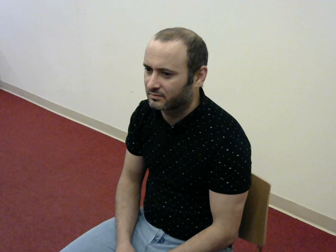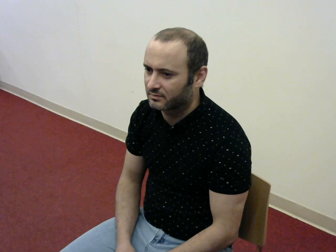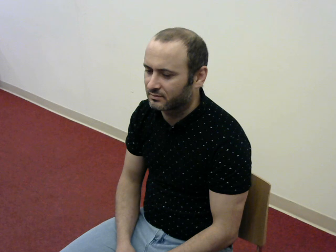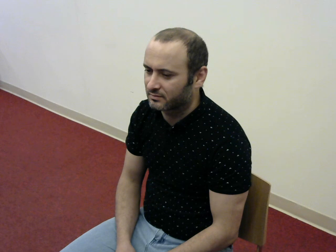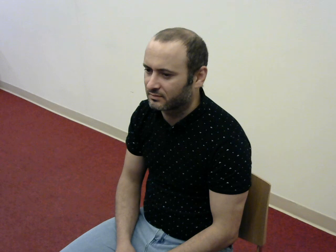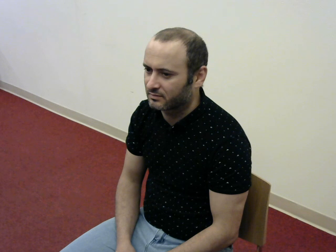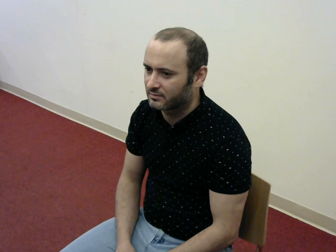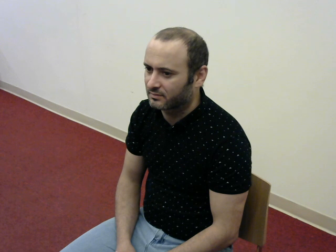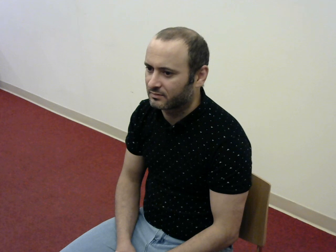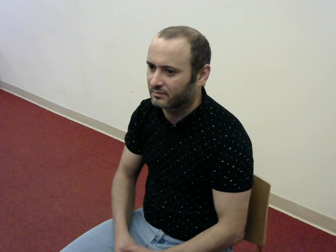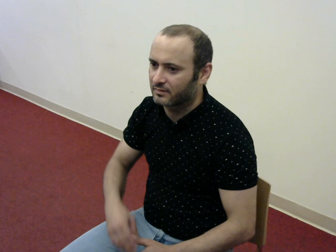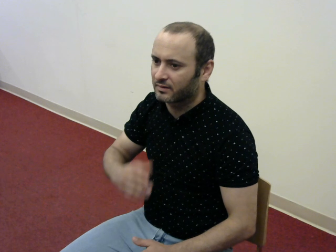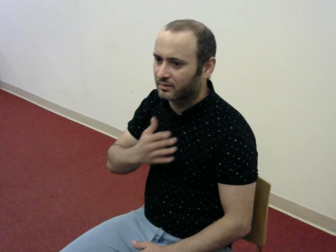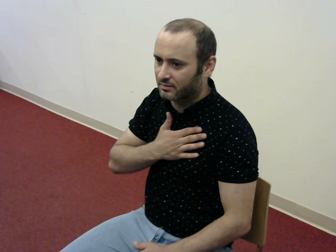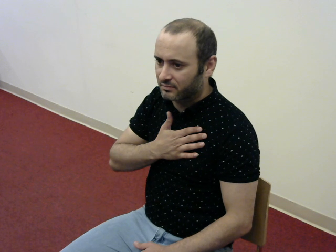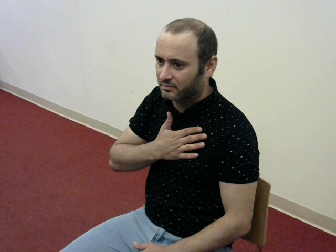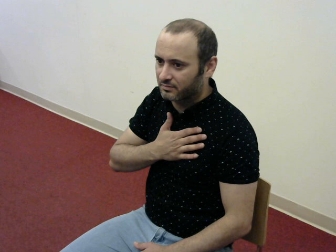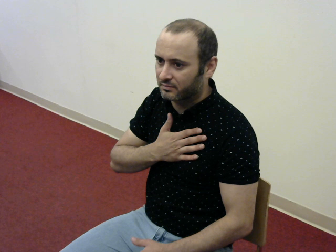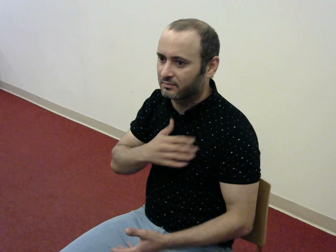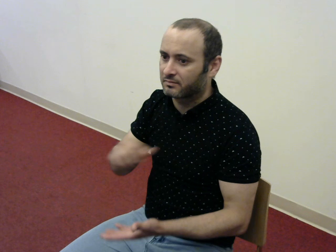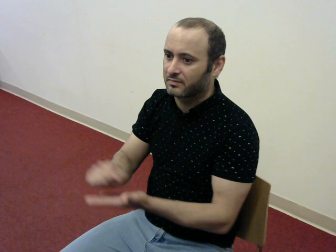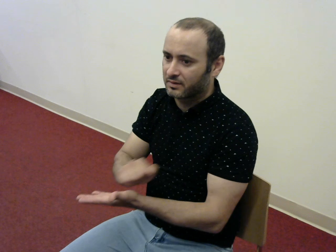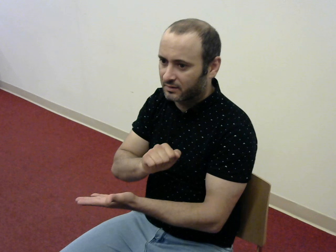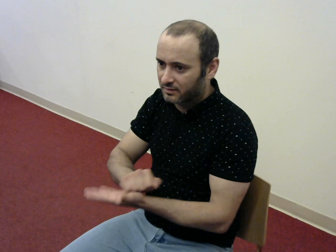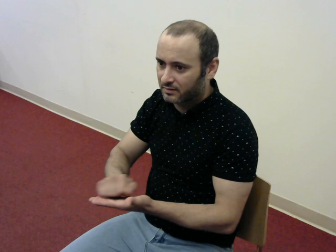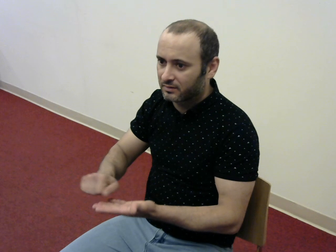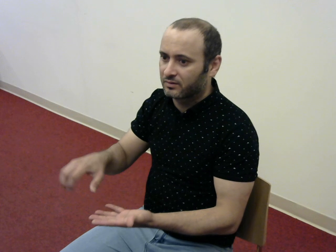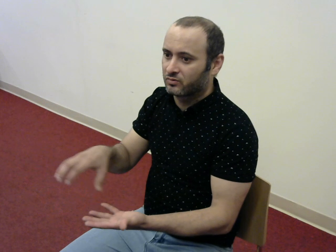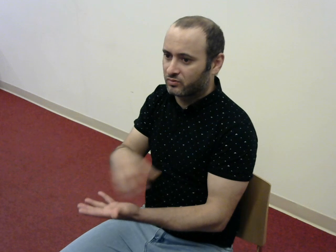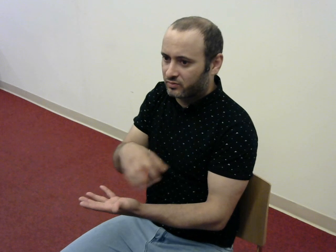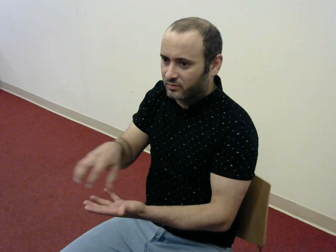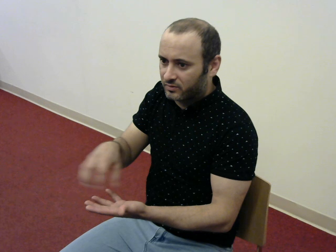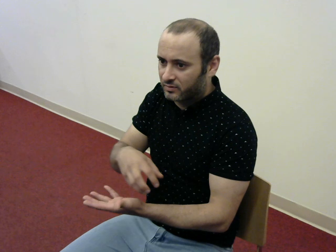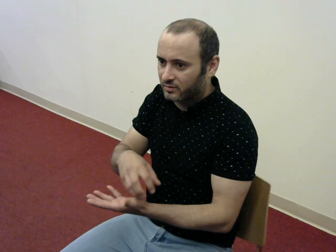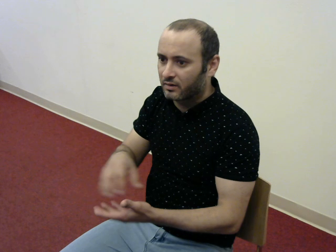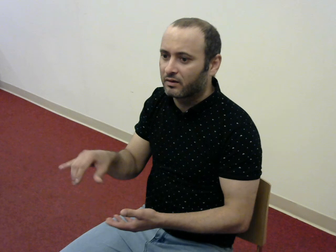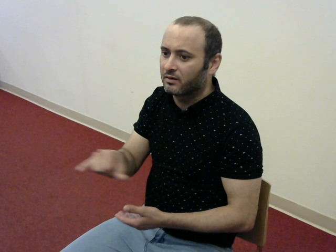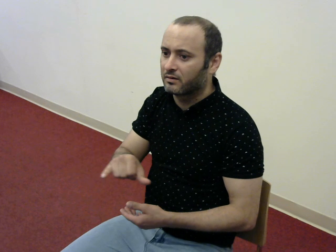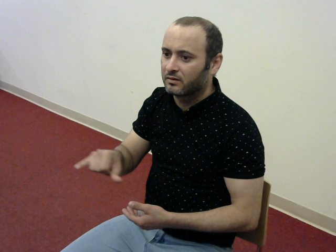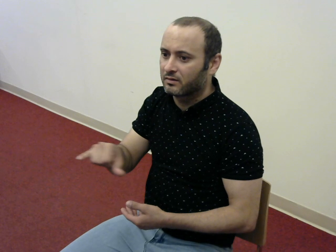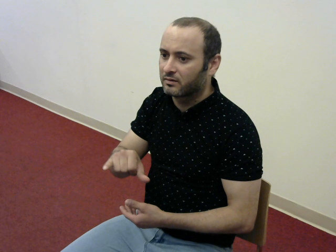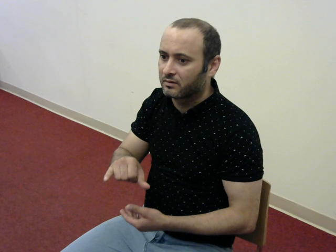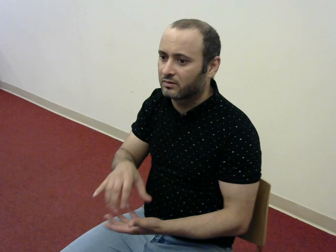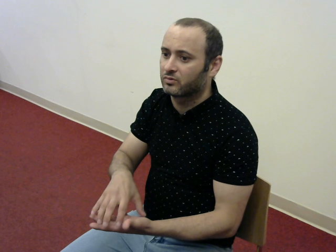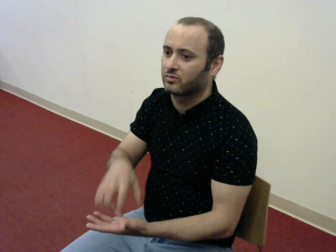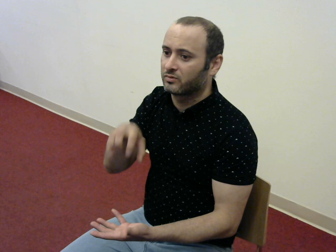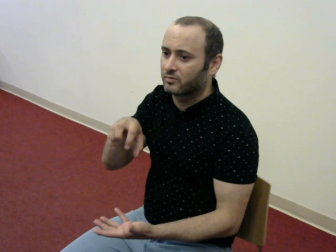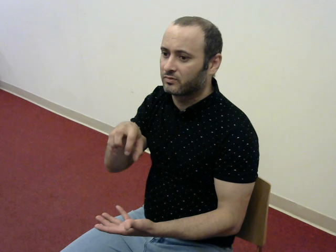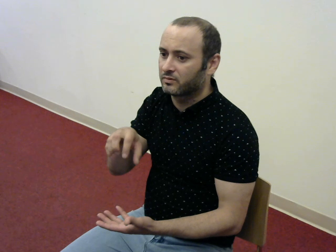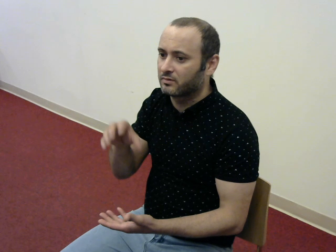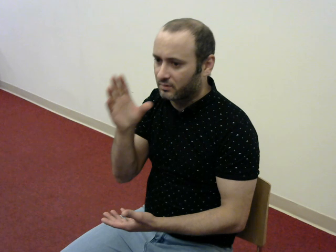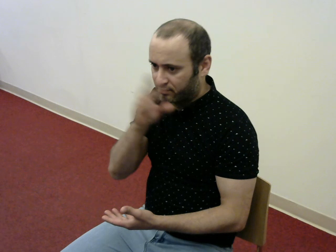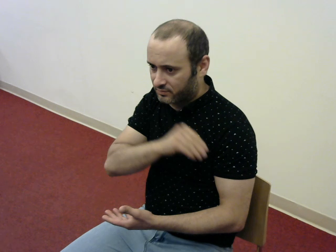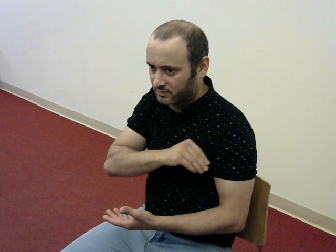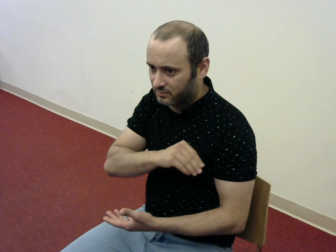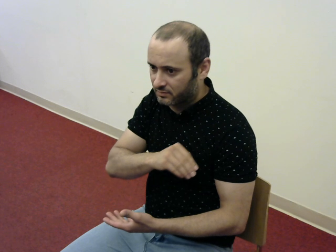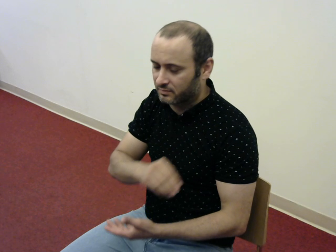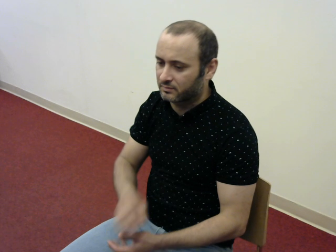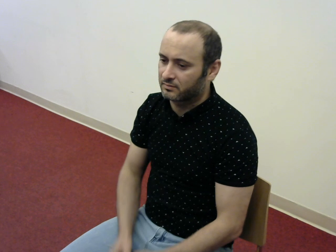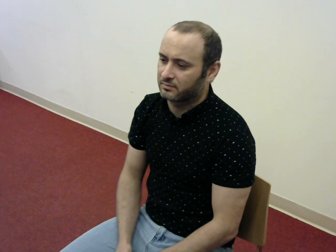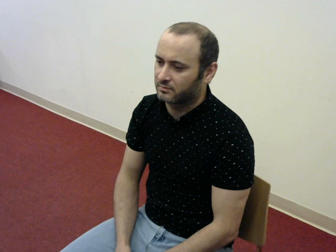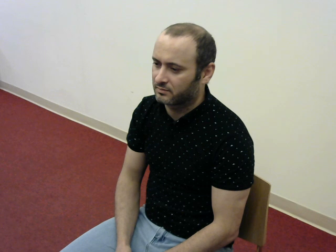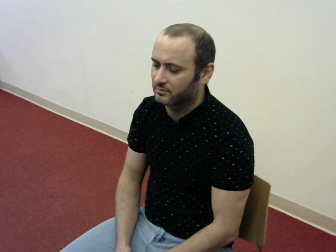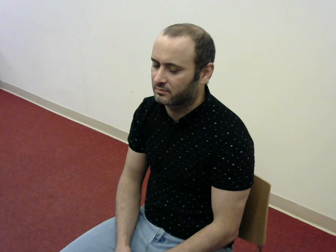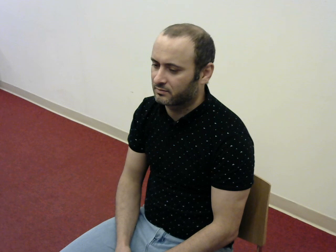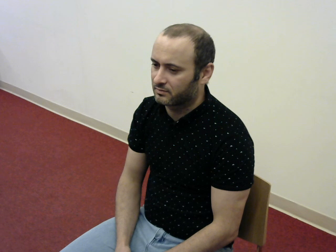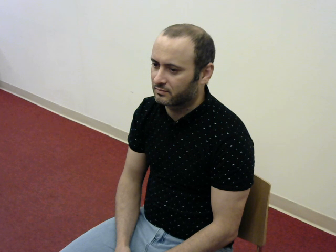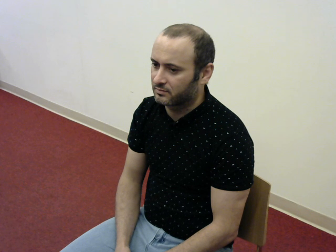Mən sənədlərin surətini harada çıxara bilərəm?